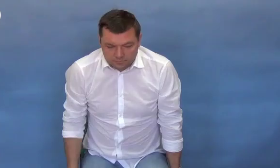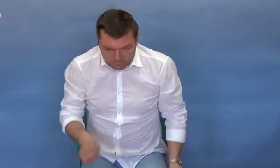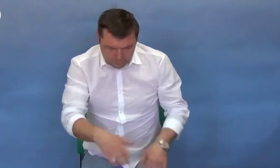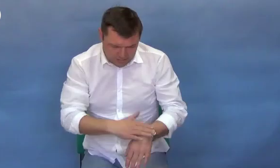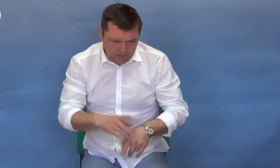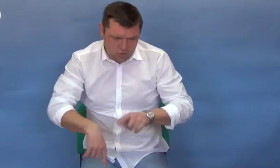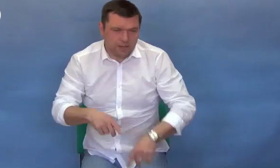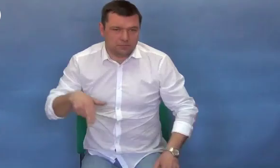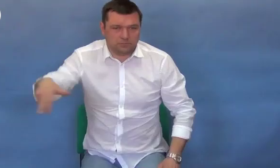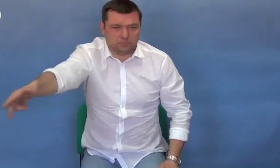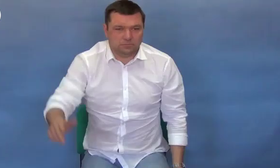Tam nadzy normalnie chodzą.